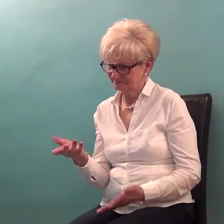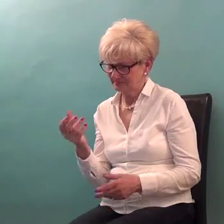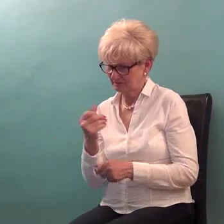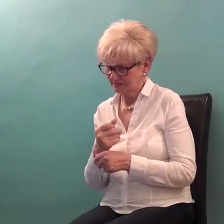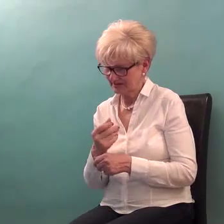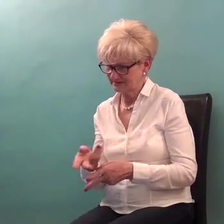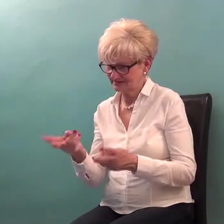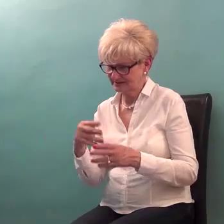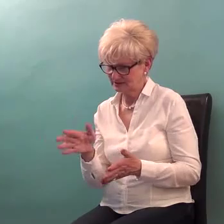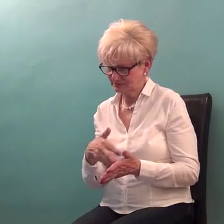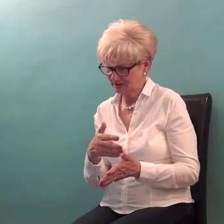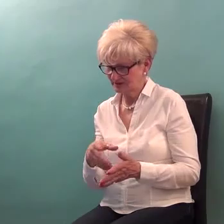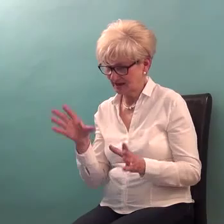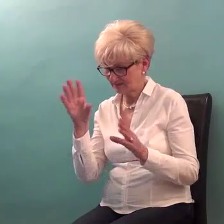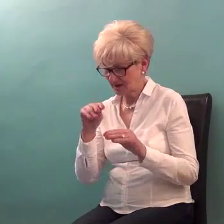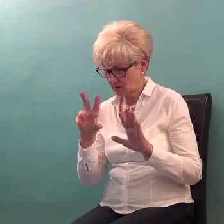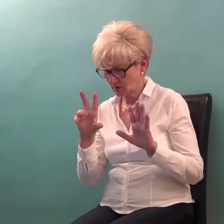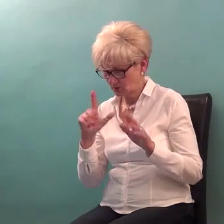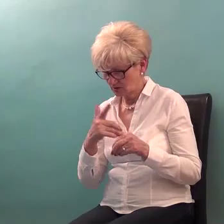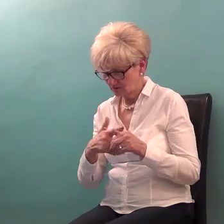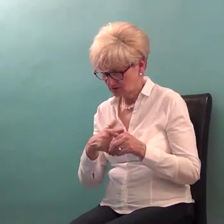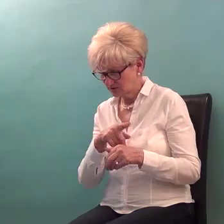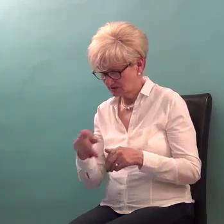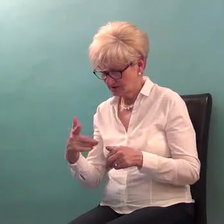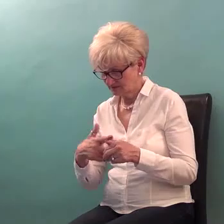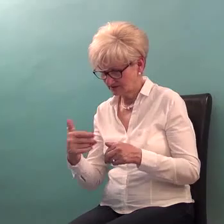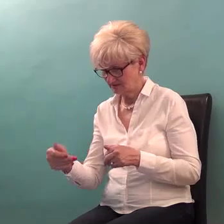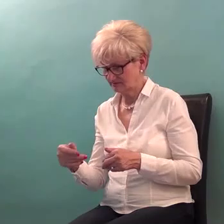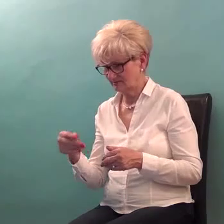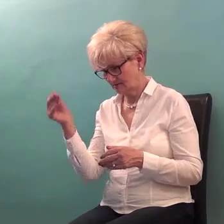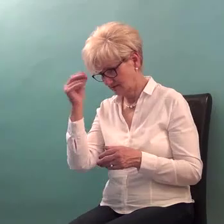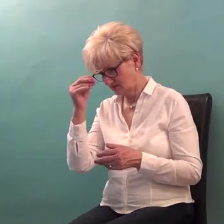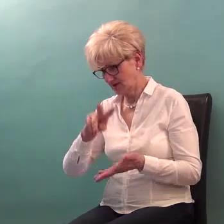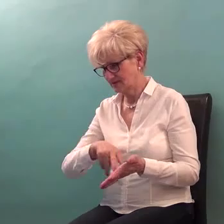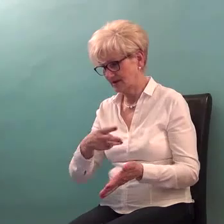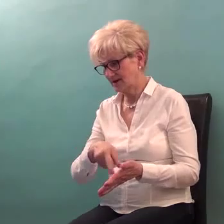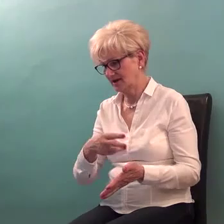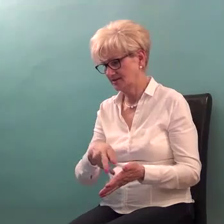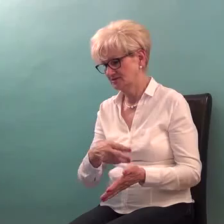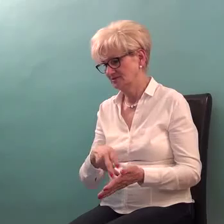Praca, następnie sprzątanie, a wieczorem od ósmej... dwudziestej do dwudziestej pierwszej nauka tańca.